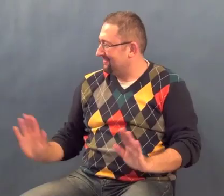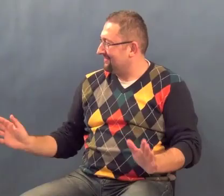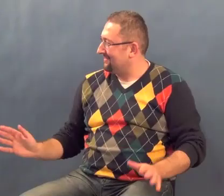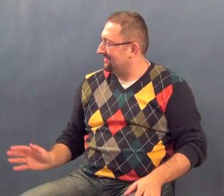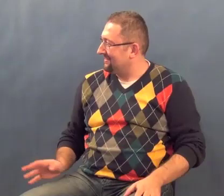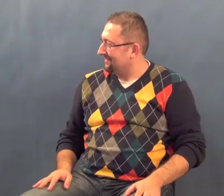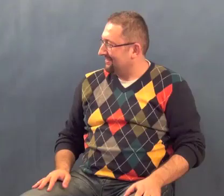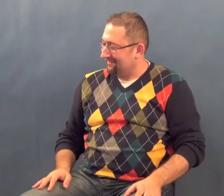Już.